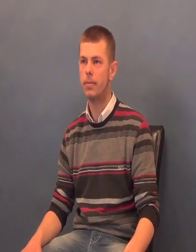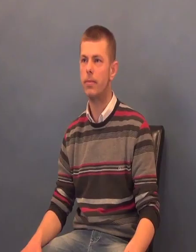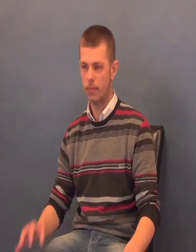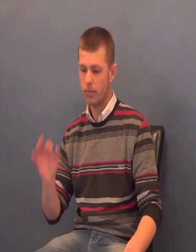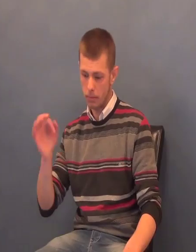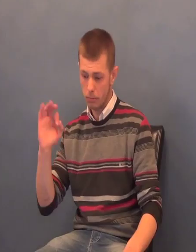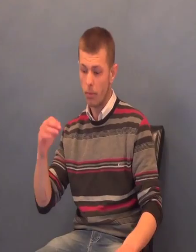Dobrze, dobrze.